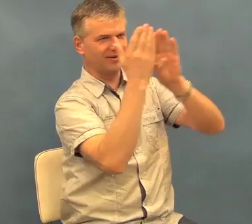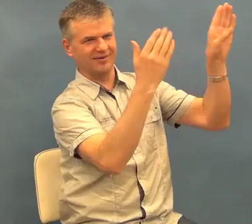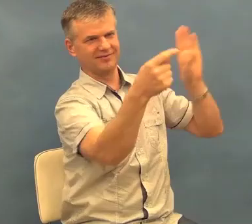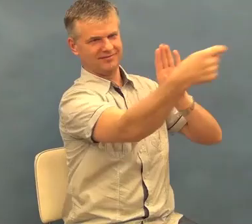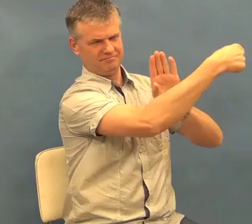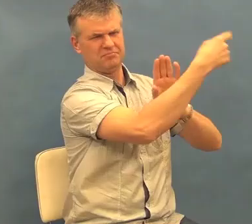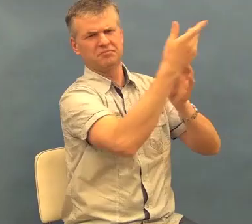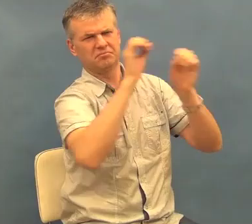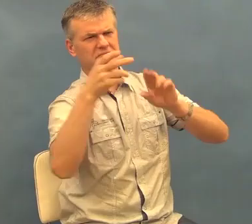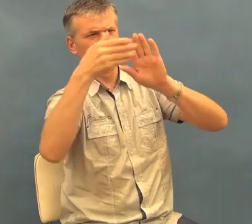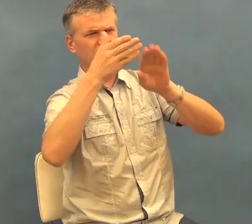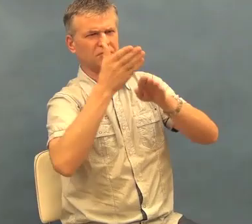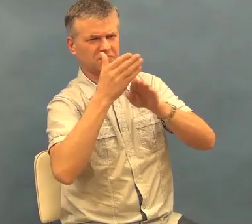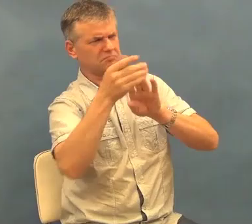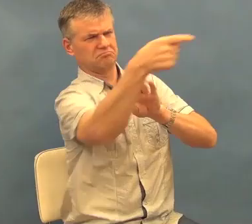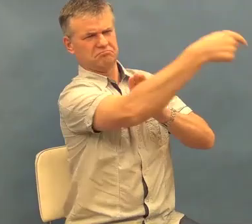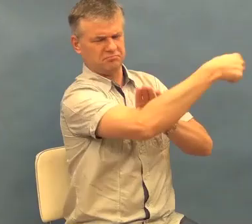Tam się ukrywa.